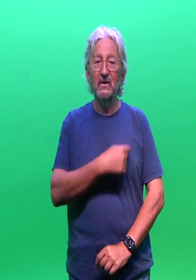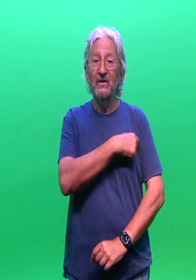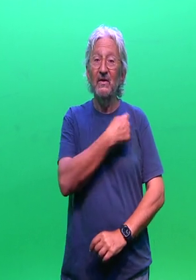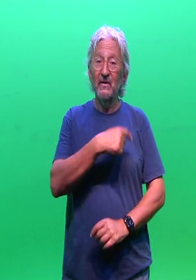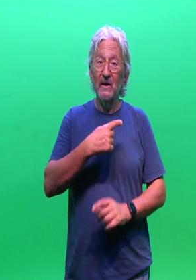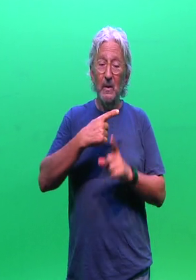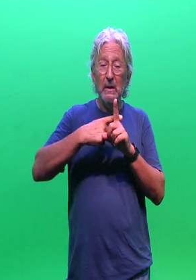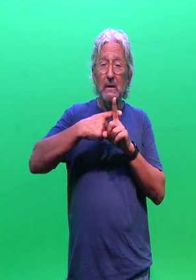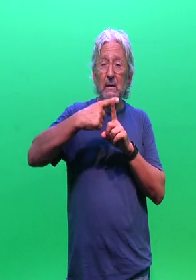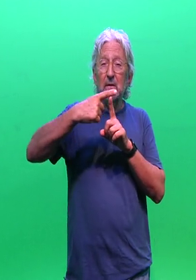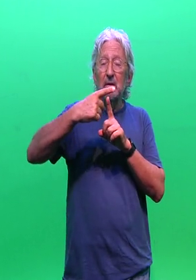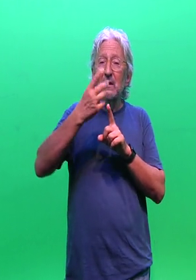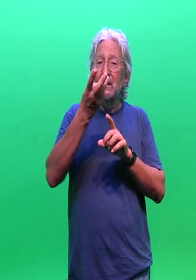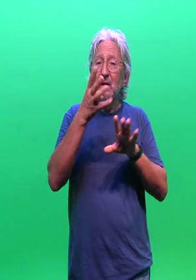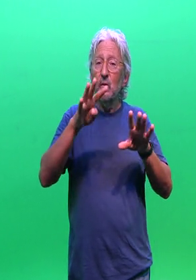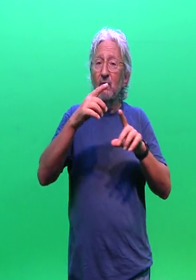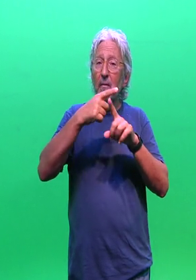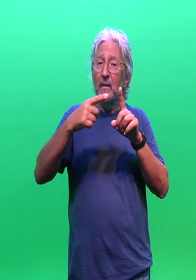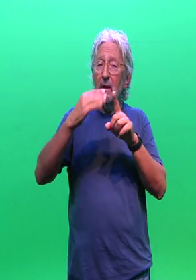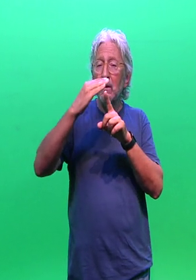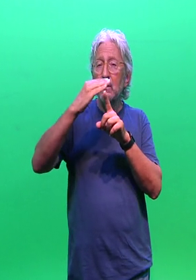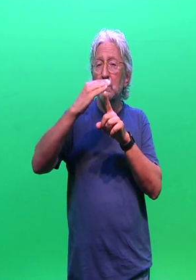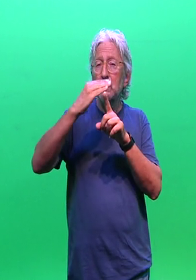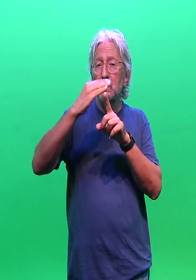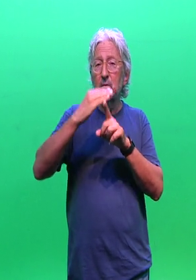La febre m'ha pujat fins a trenta-nou i mig, més o menys.